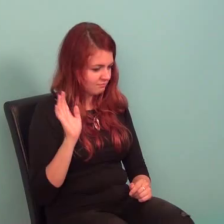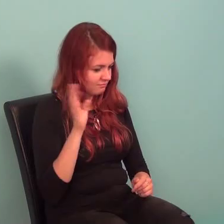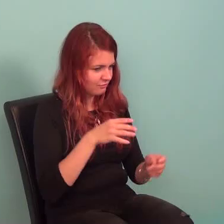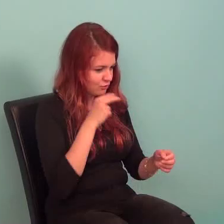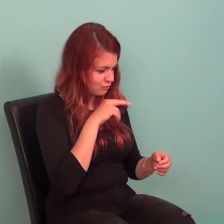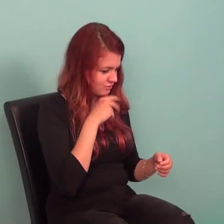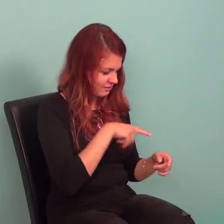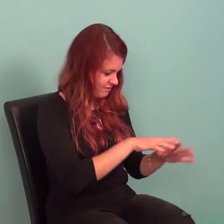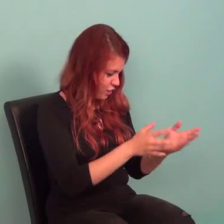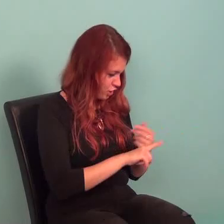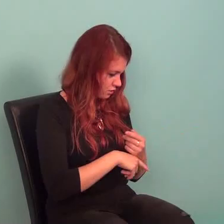Wyjmuje gruszkę z kosza.